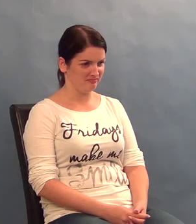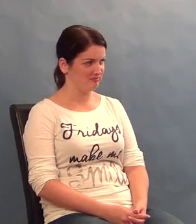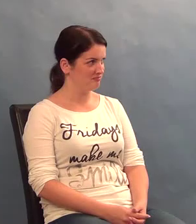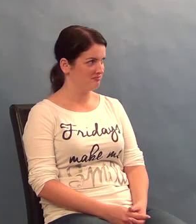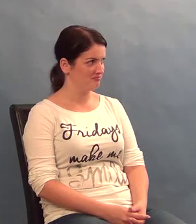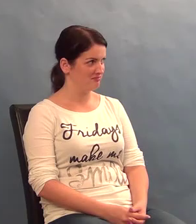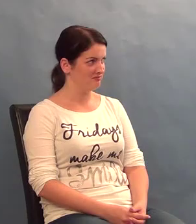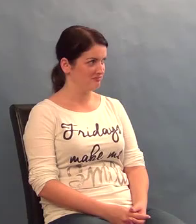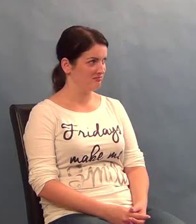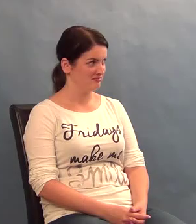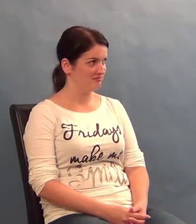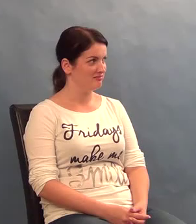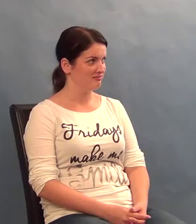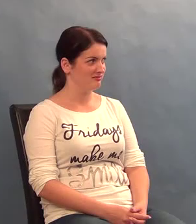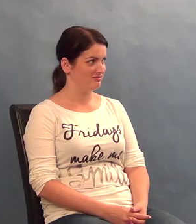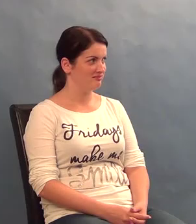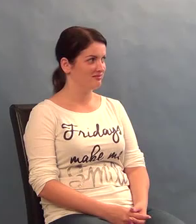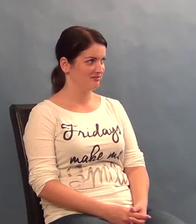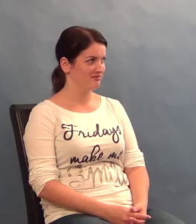Piątego lutego, tak?